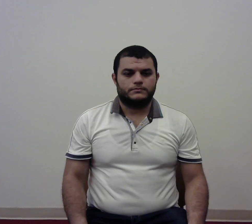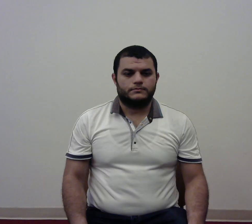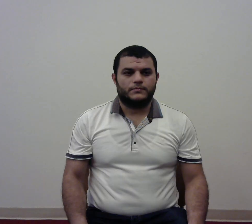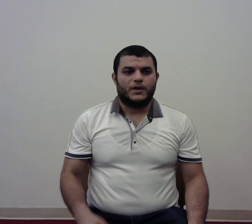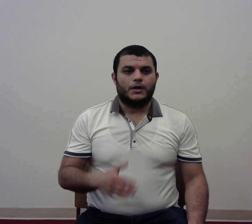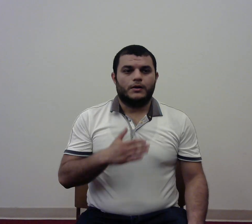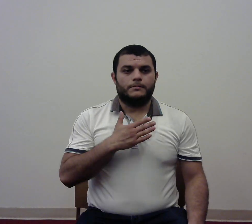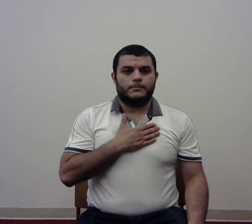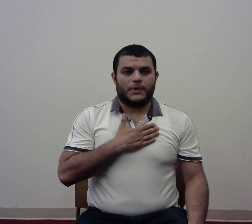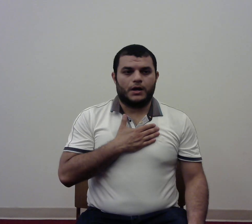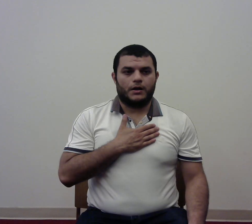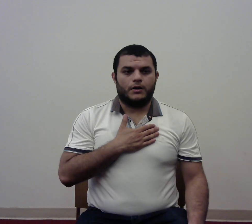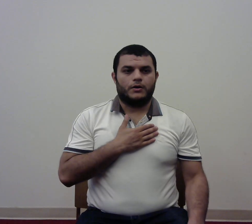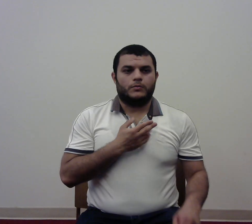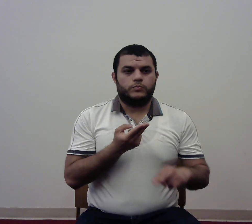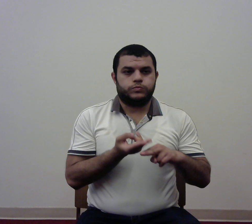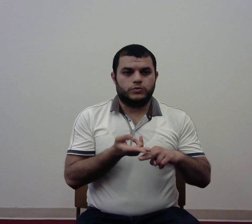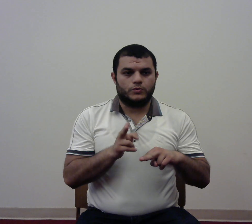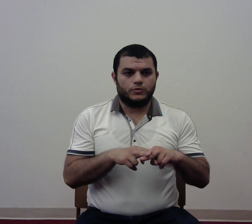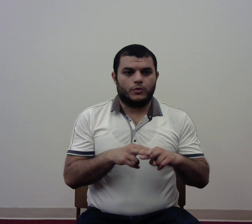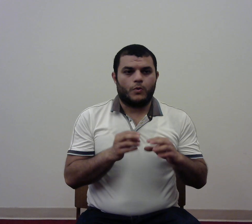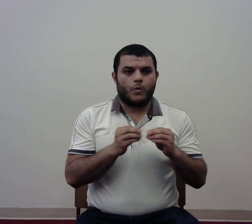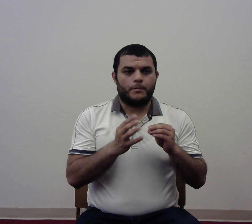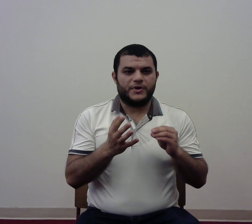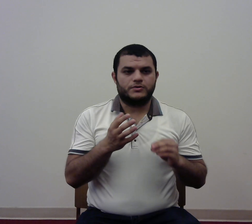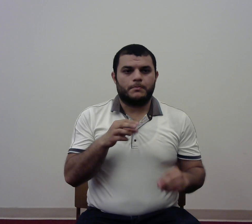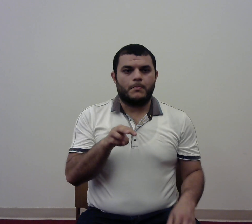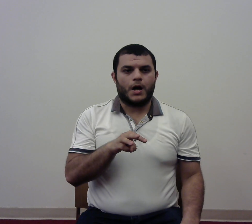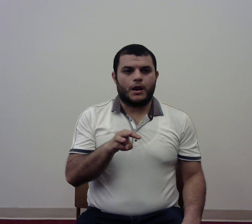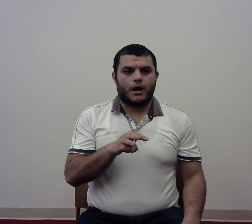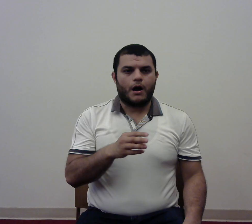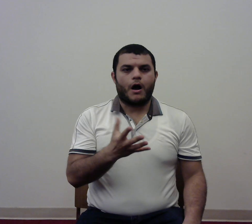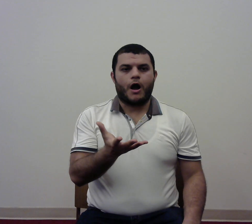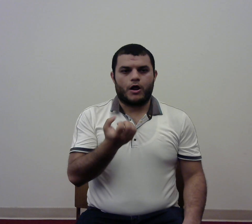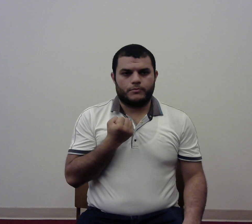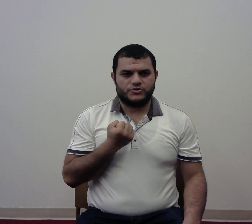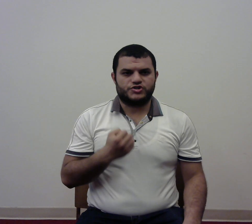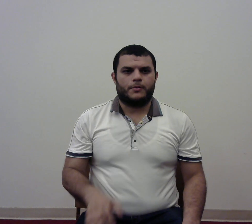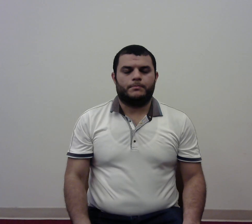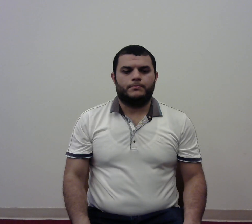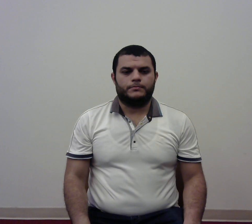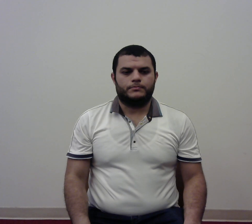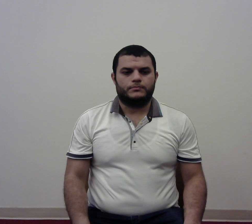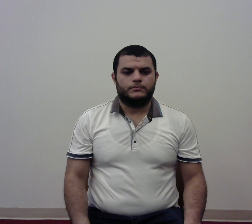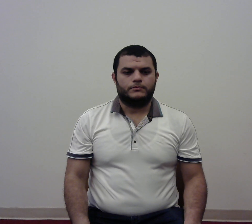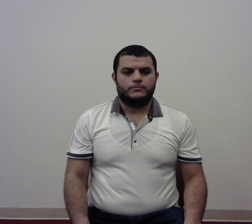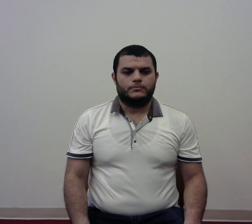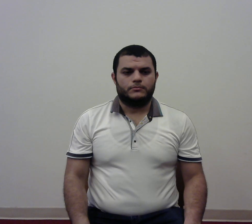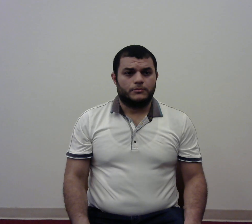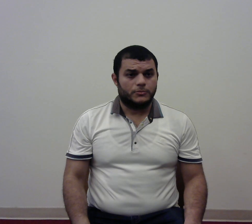Mən bunu 15 manata almışam